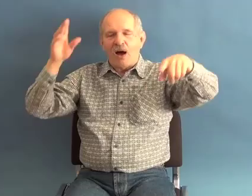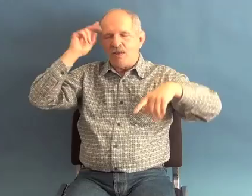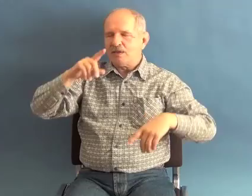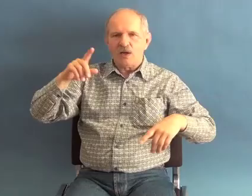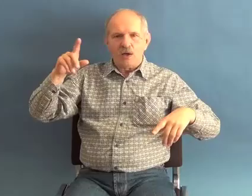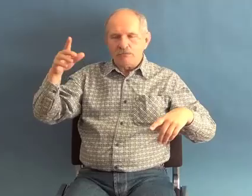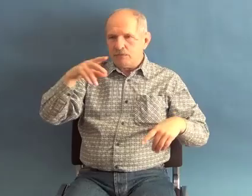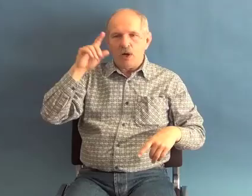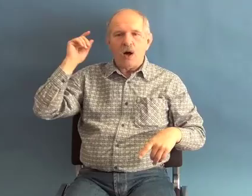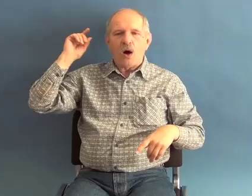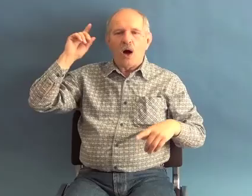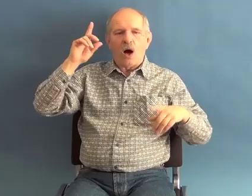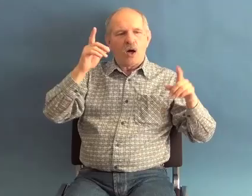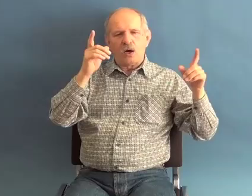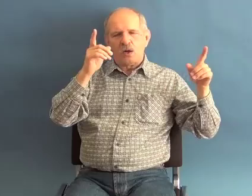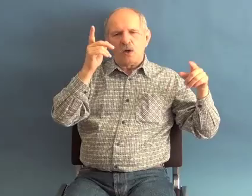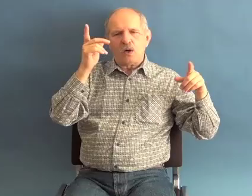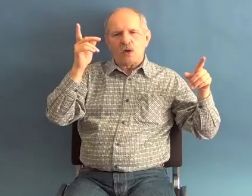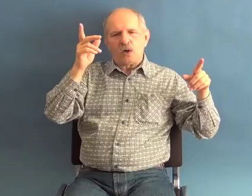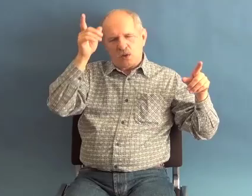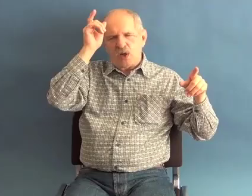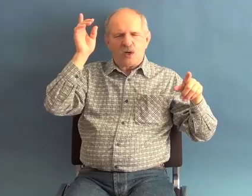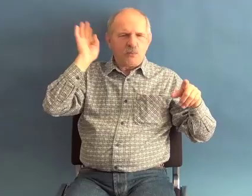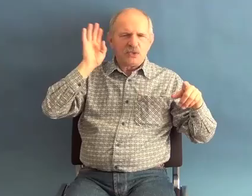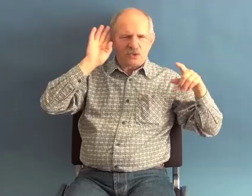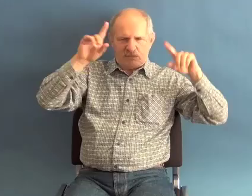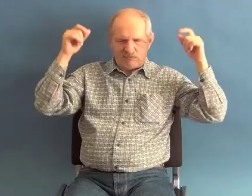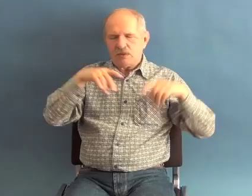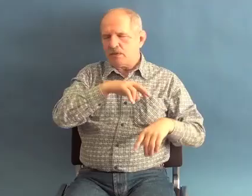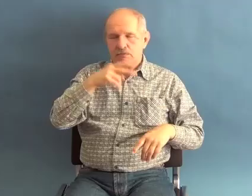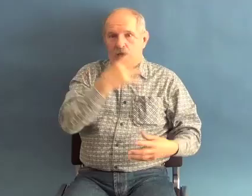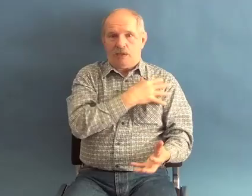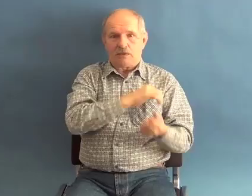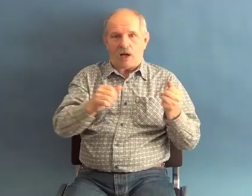Za rogiem miś z przestrachem zauważa królika.